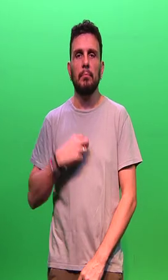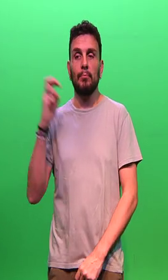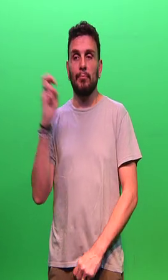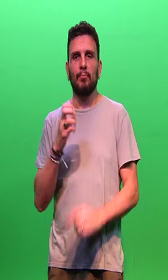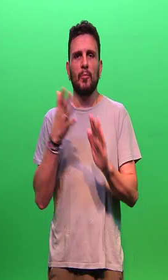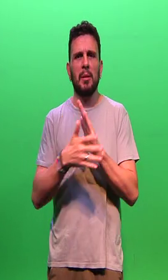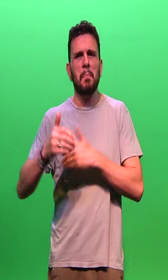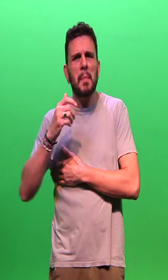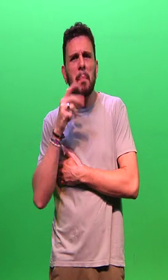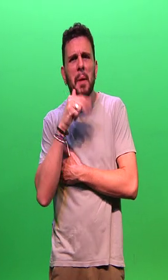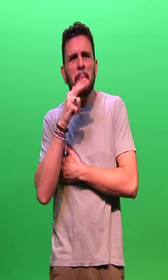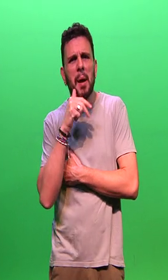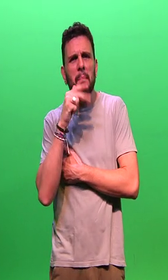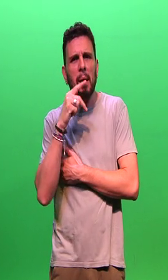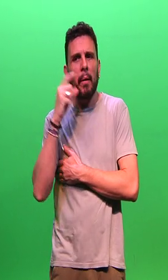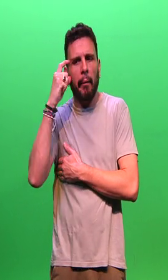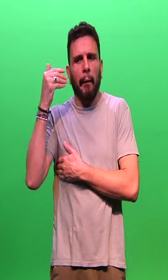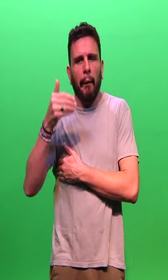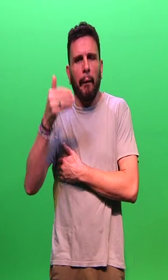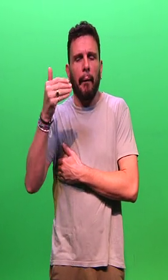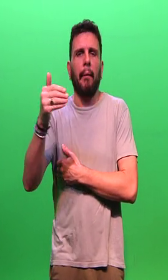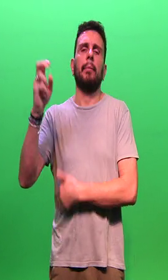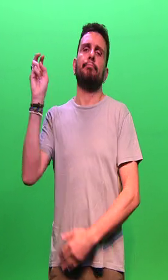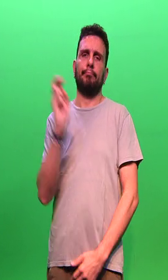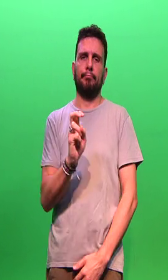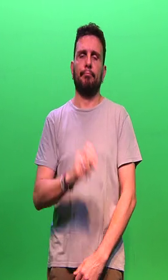Vinc perquè em fa mal aquí al costat, i passen els dies i em fa mal, i al final he vingut.